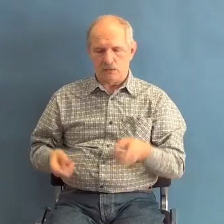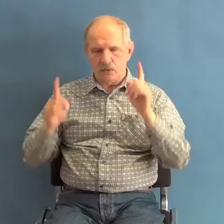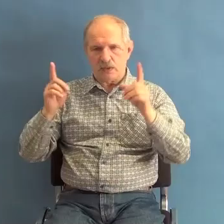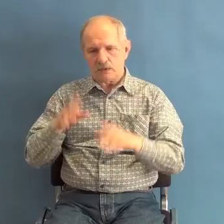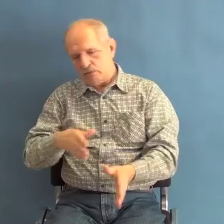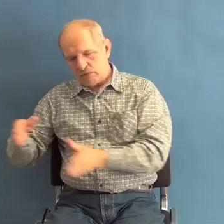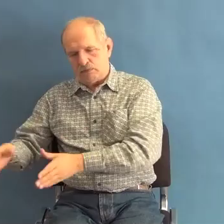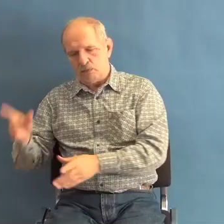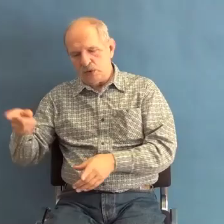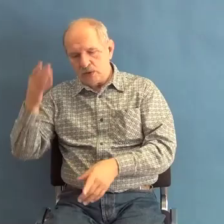Uwaga. Trzeba stanąć dalej.